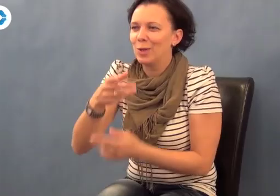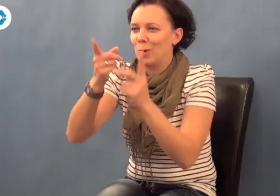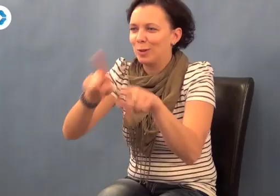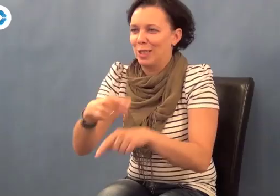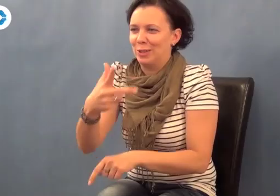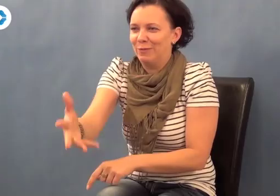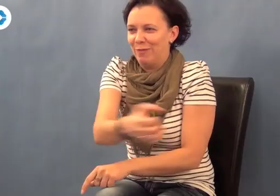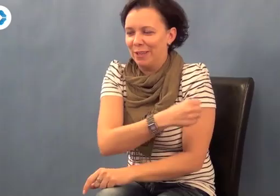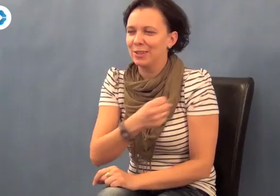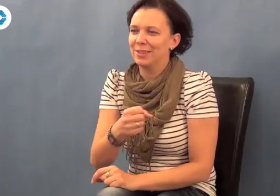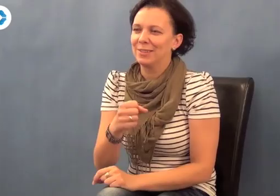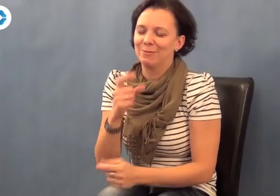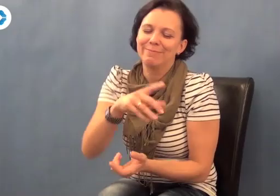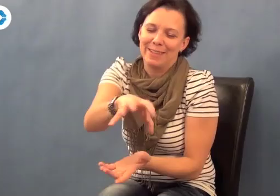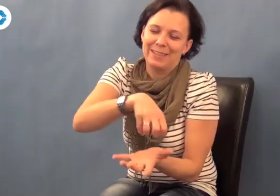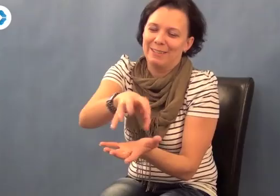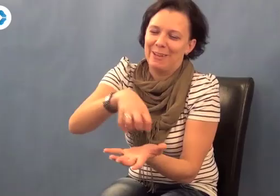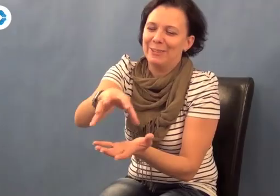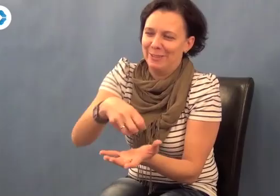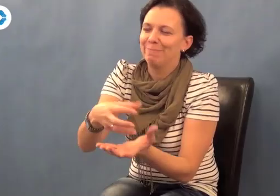Mówi, żeby wziął trzy gruszki, chłopiec bierze je.